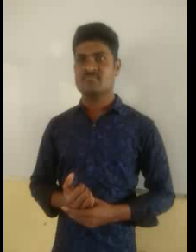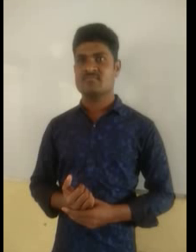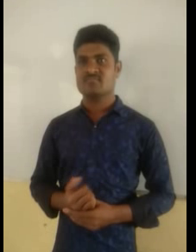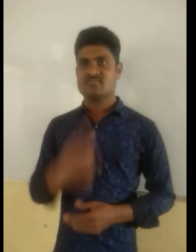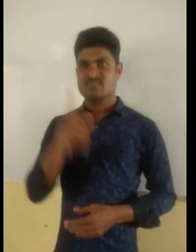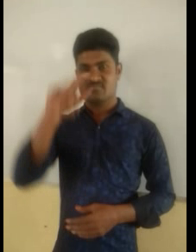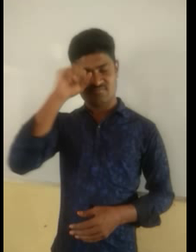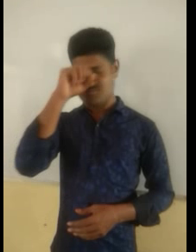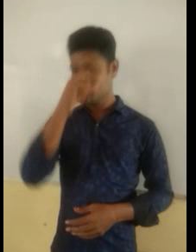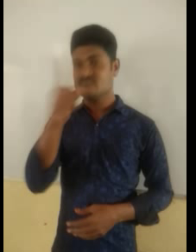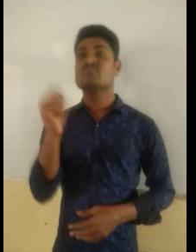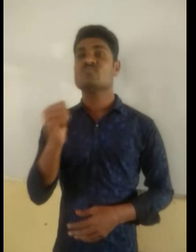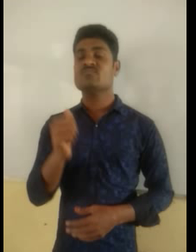why are you crying